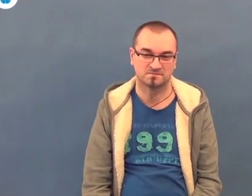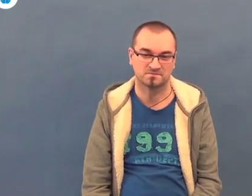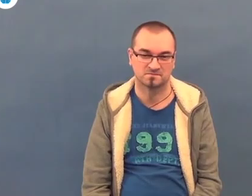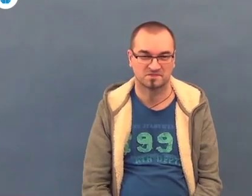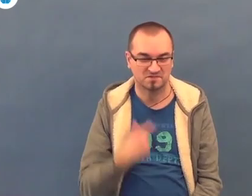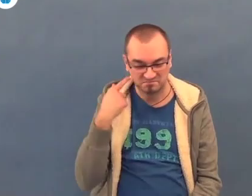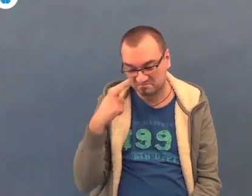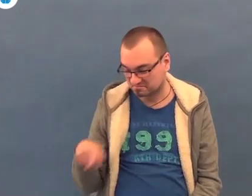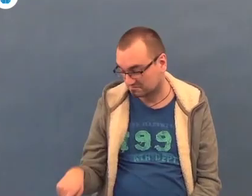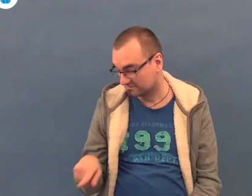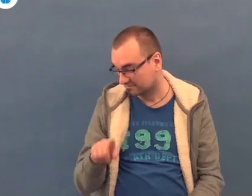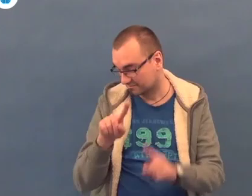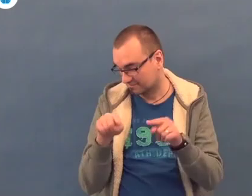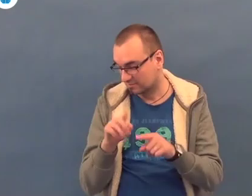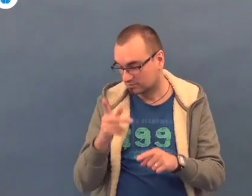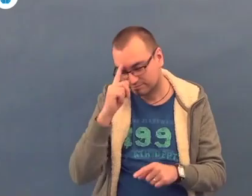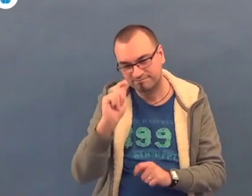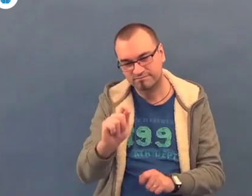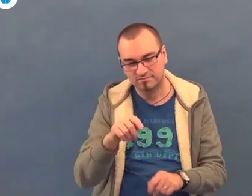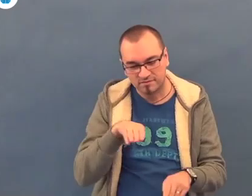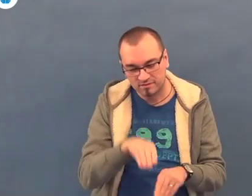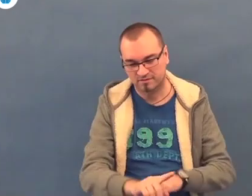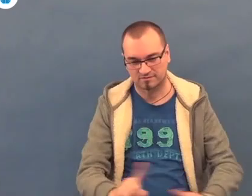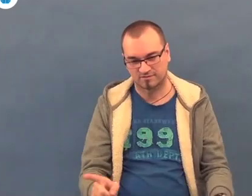Ja myślę, że to jest znak informujący o tym, że tu nie wolno wjeżdżać.